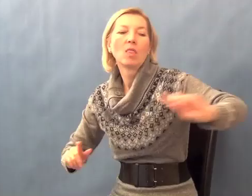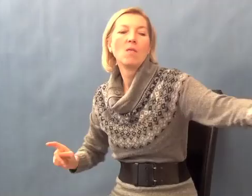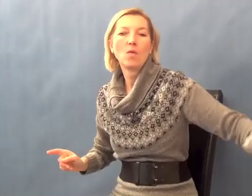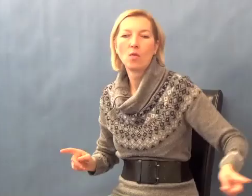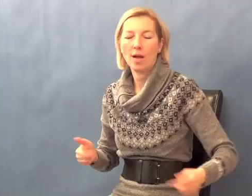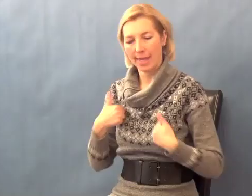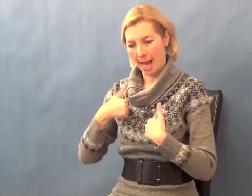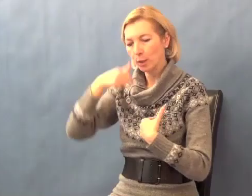Nie wolno.